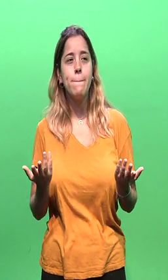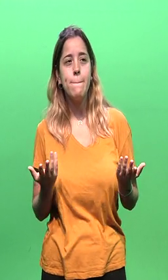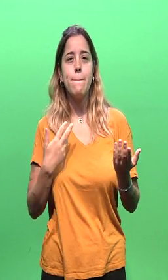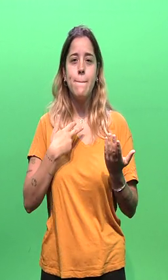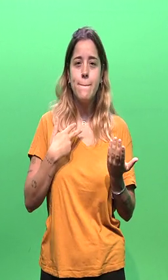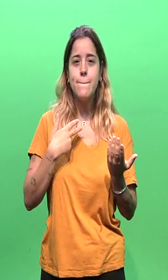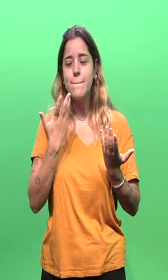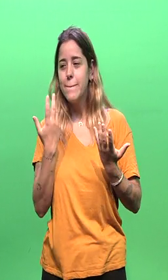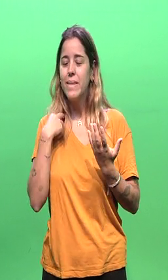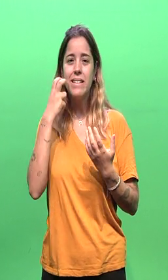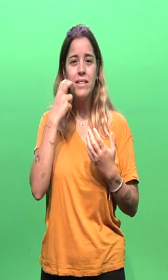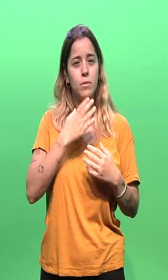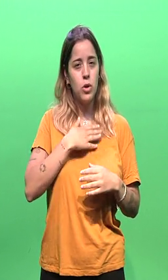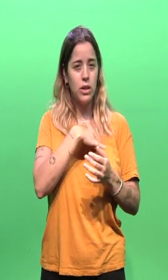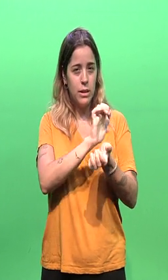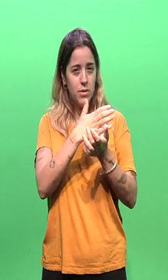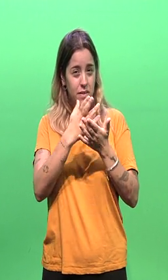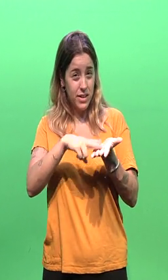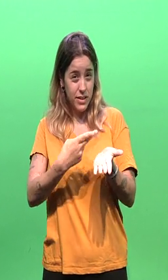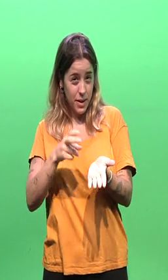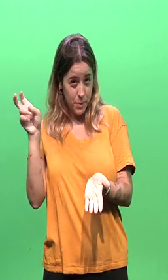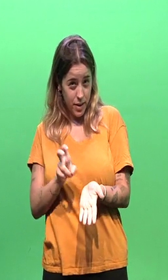Tinc por, podem esperar fins que vingui l'intèrpret?